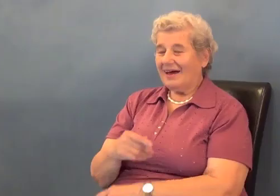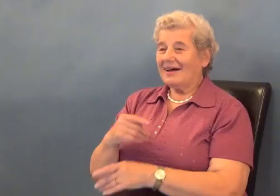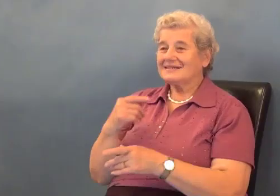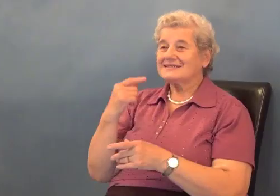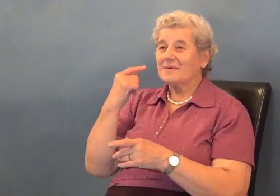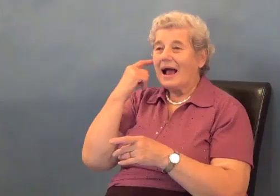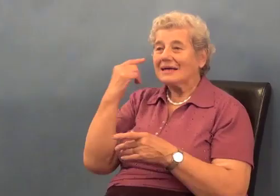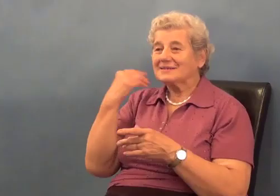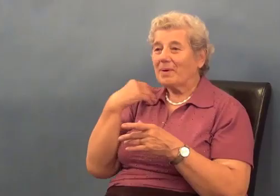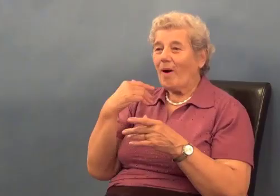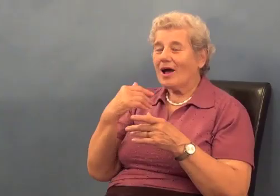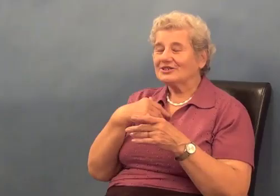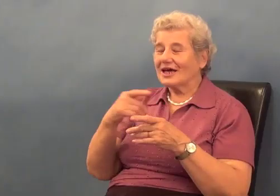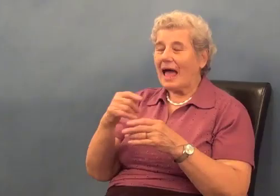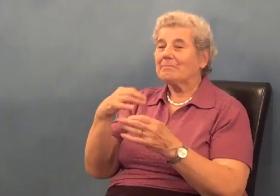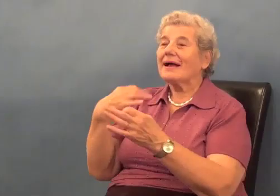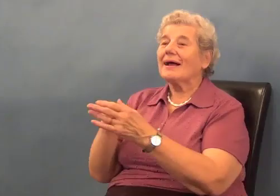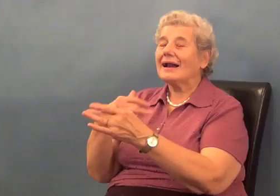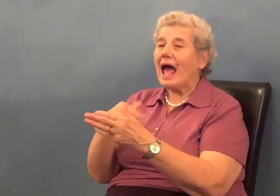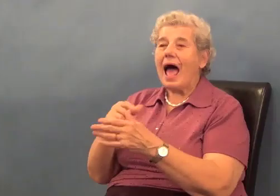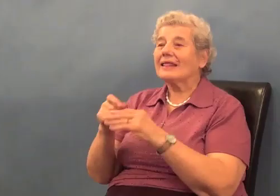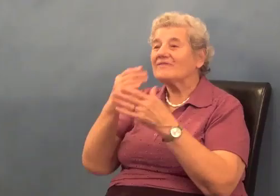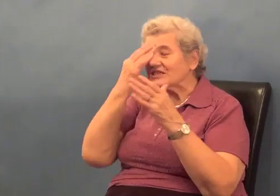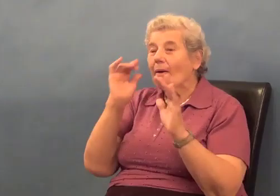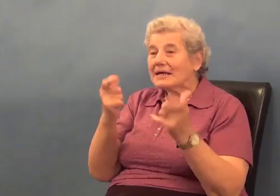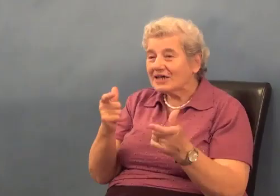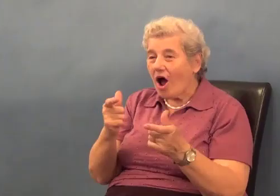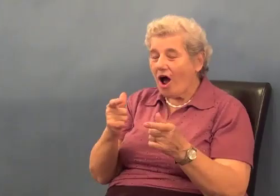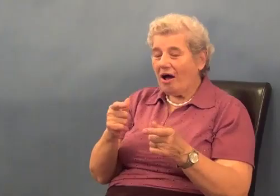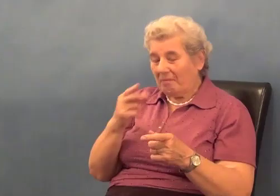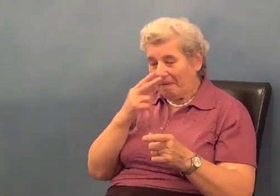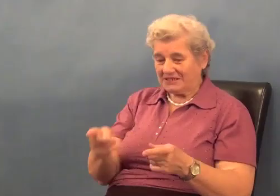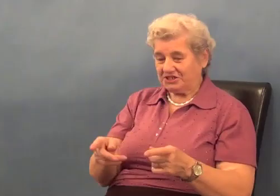Słychać było, że tam gra, ale nie wiedział co.